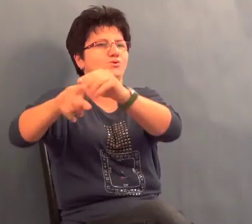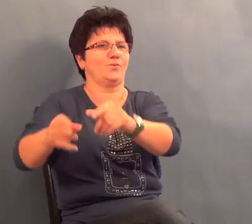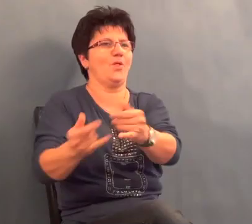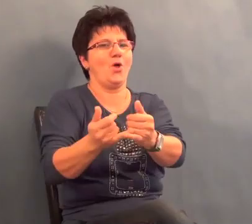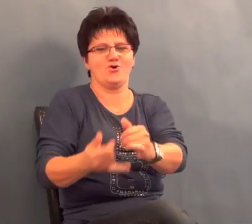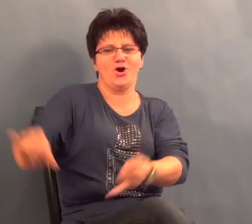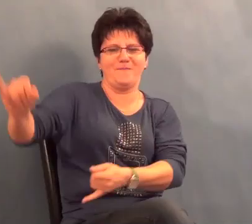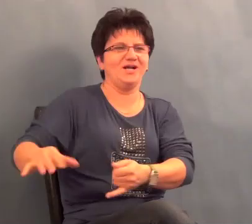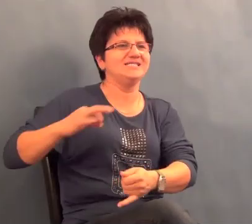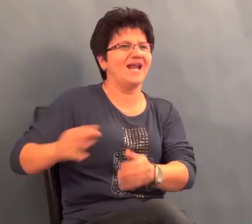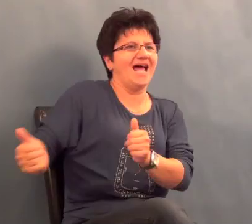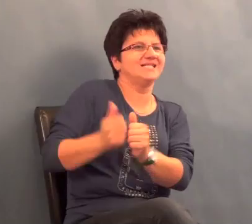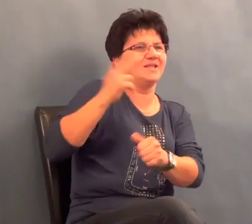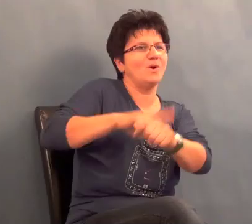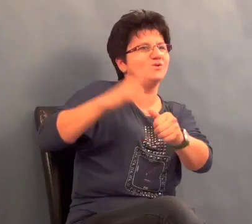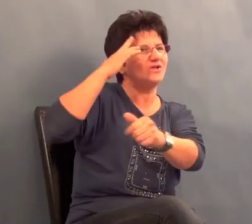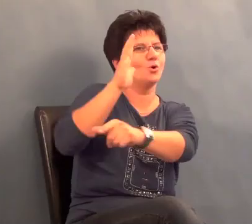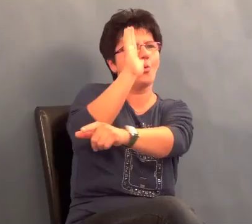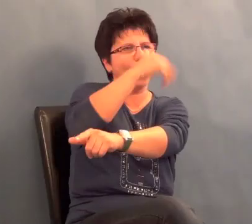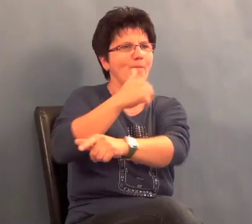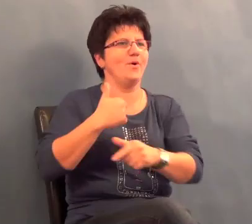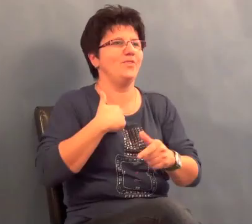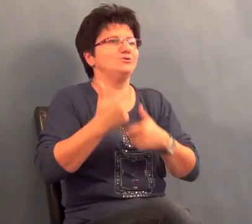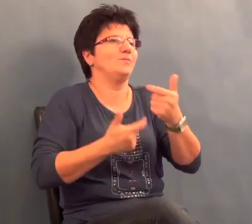Kopie nogą syna, żeby go odganiać, bo policjant wie, że ten mały łobuz coś robił.